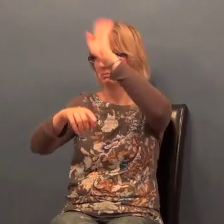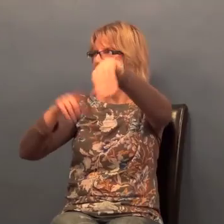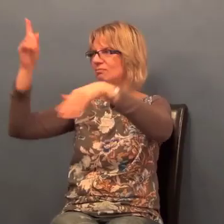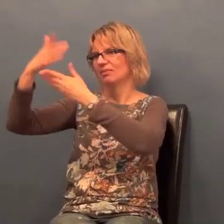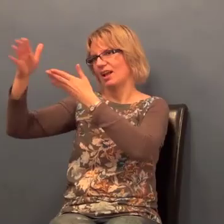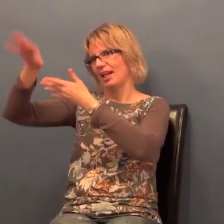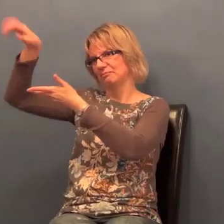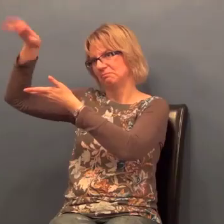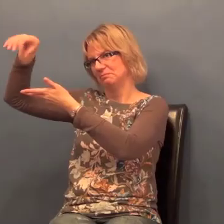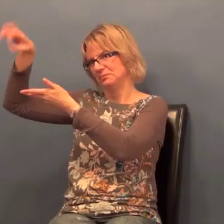Mężczyzna na drzewie dalej zbierał gruszki.